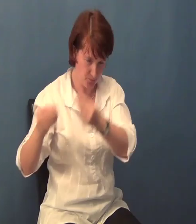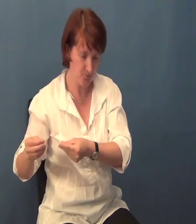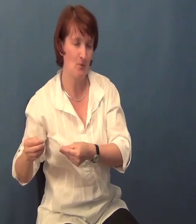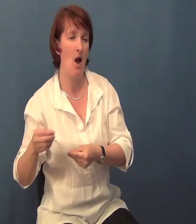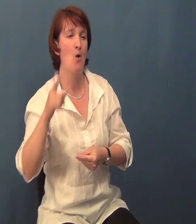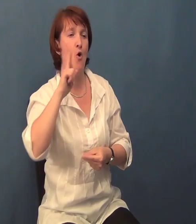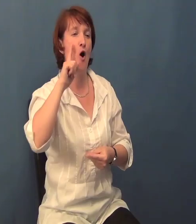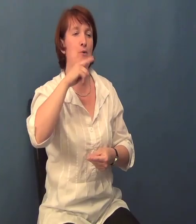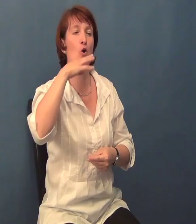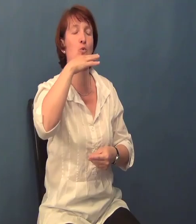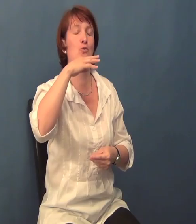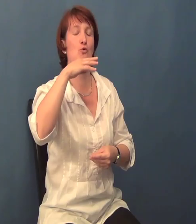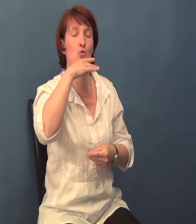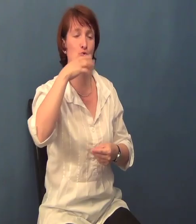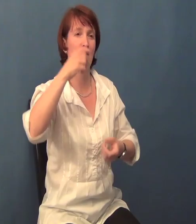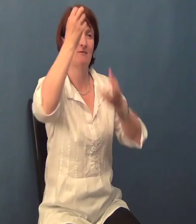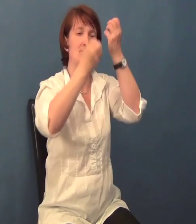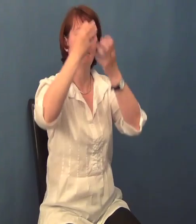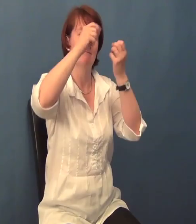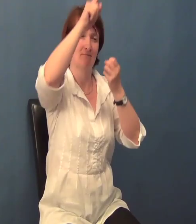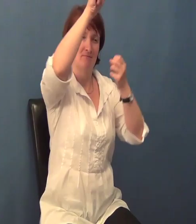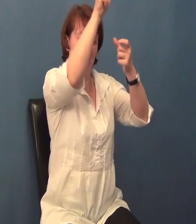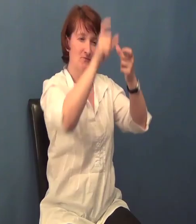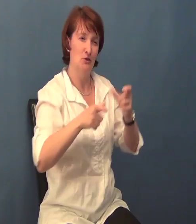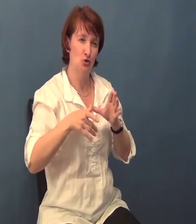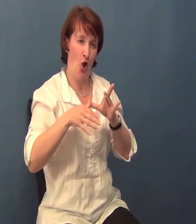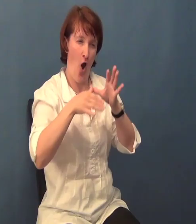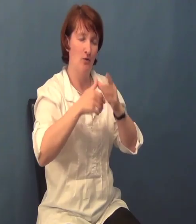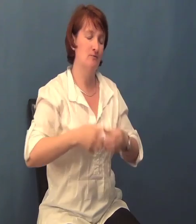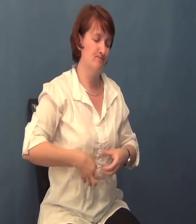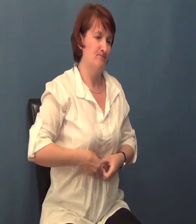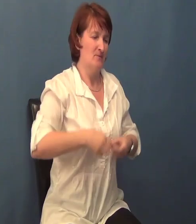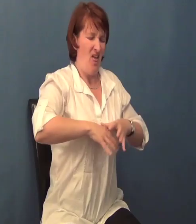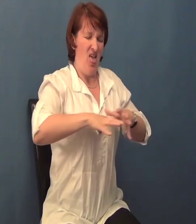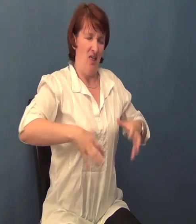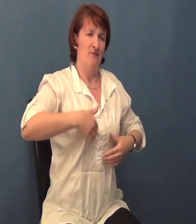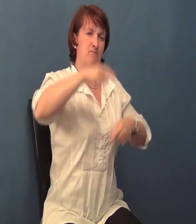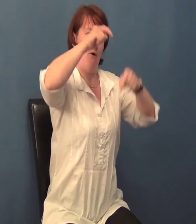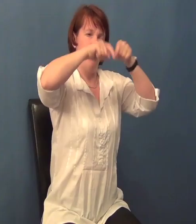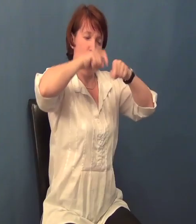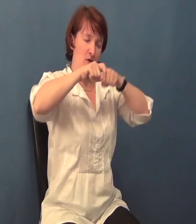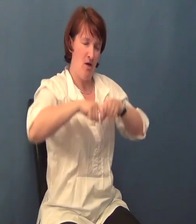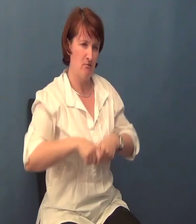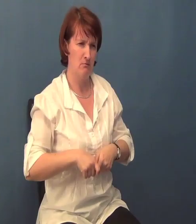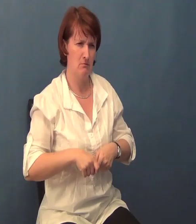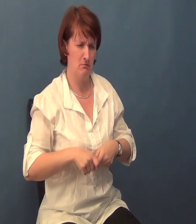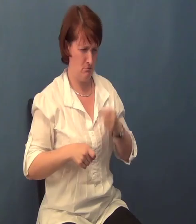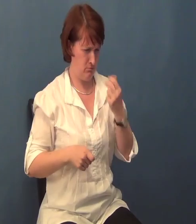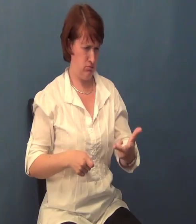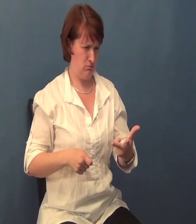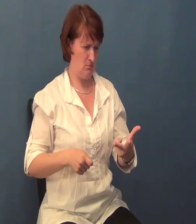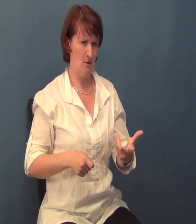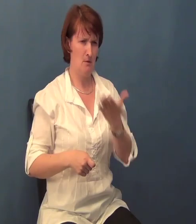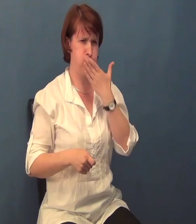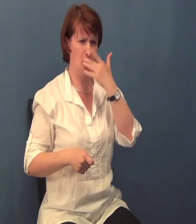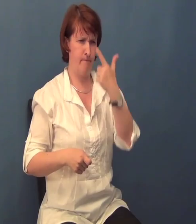A mężczyzna dalej zbiera gruszki, stoi na drabinie, kieszeń na przodzie ma wypełnioną, schodzi na ziemię, nie ma trzech koszy, są dwa.